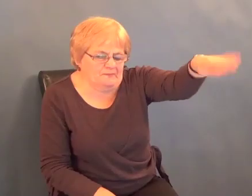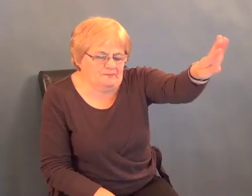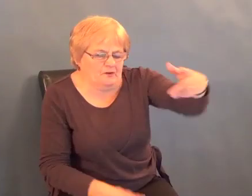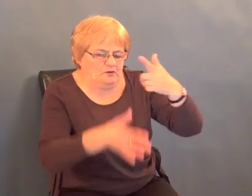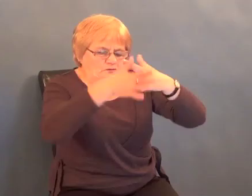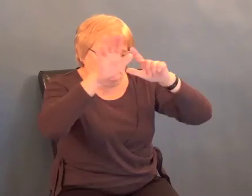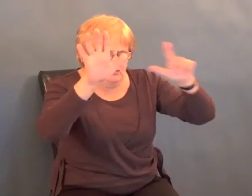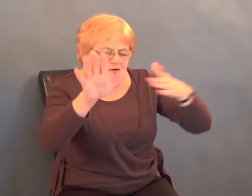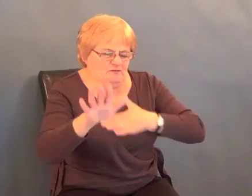Dwudziestego siódmego w sobotę.